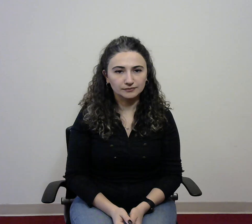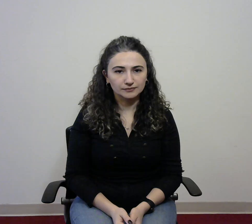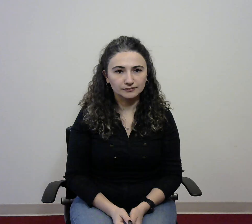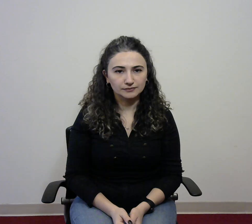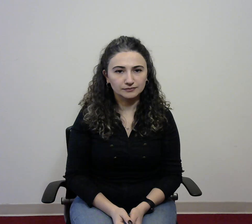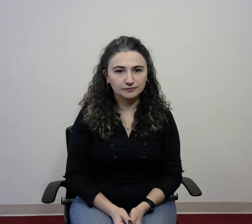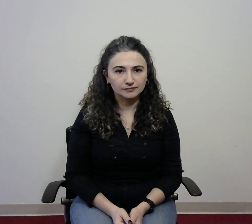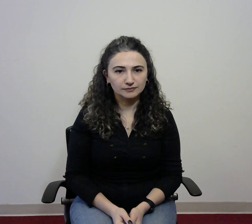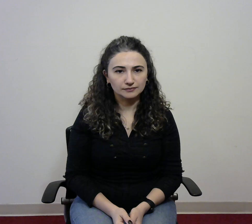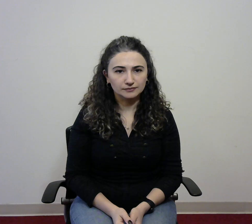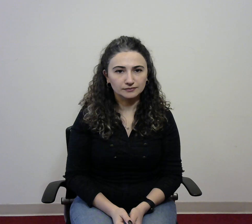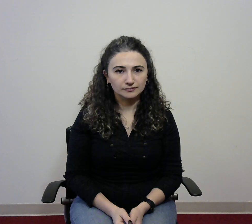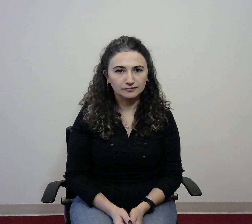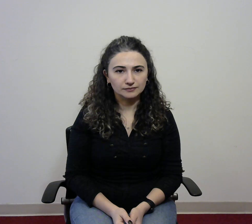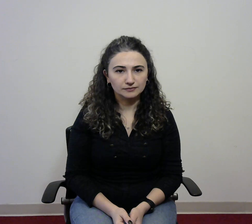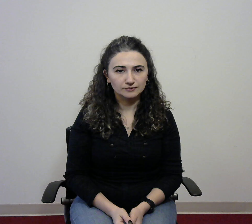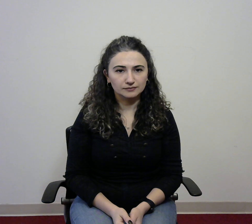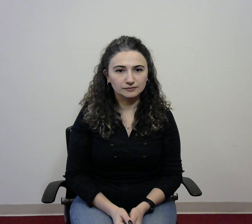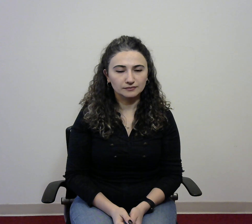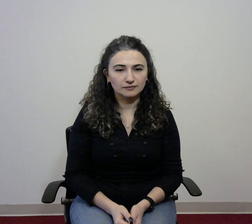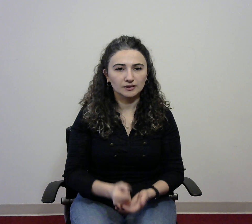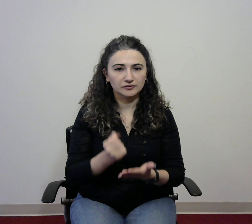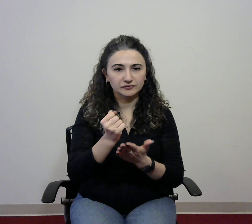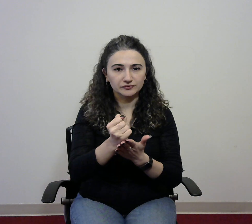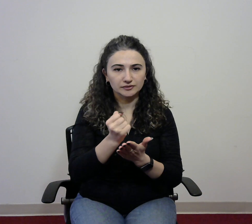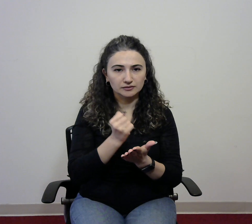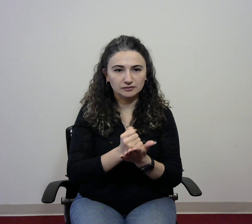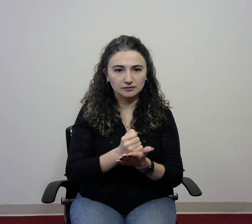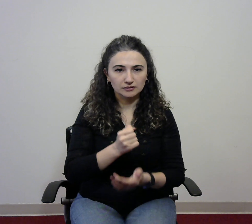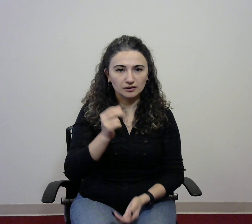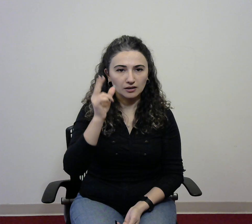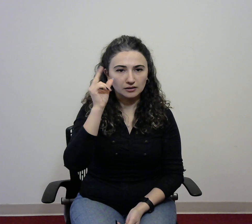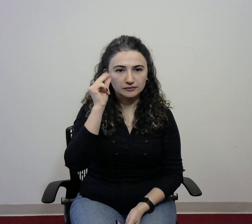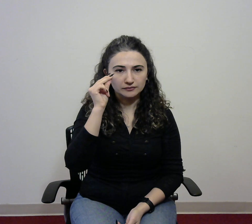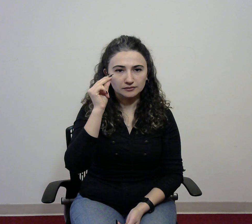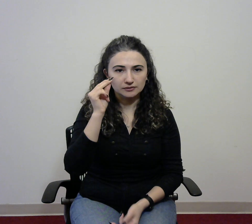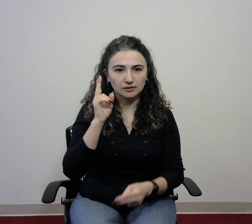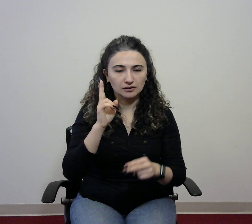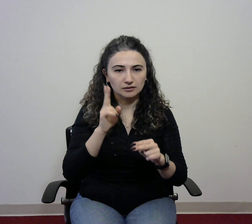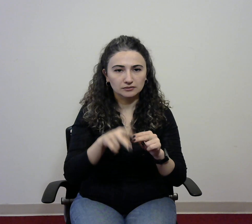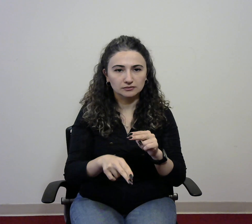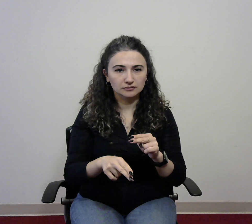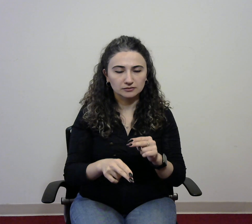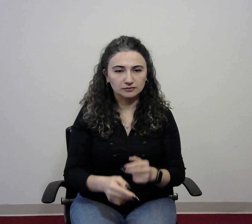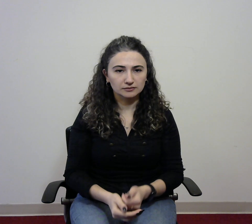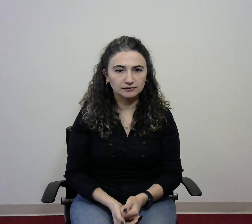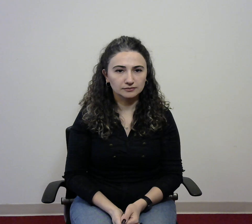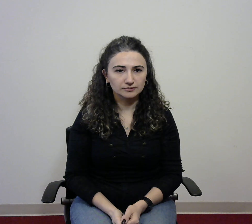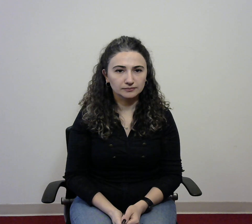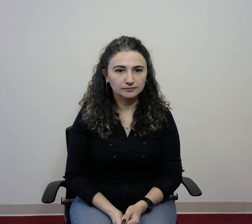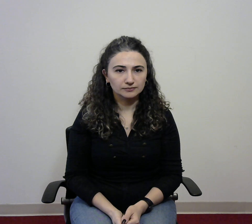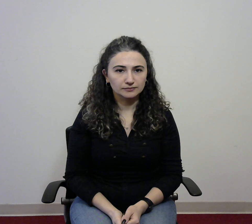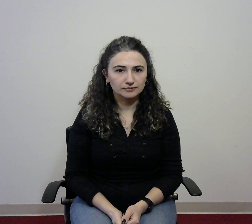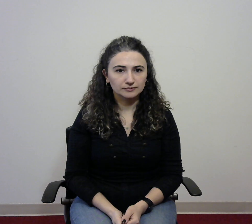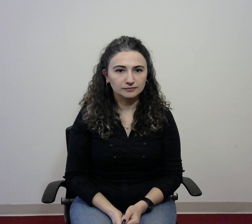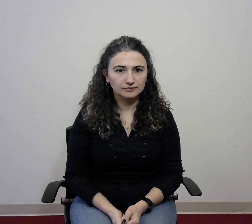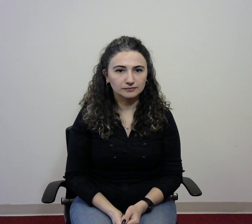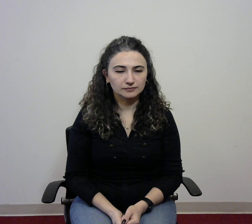Viza nə vaxt bitir?